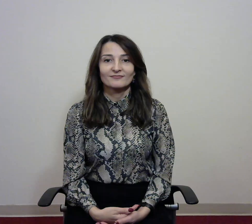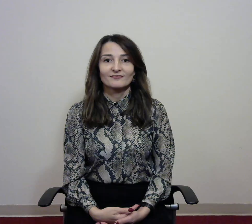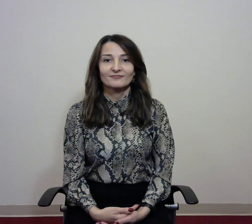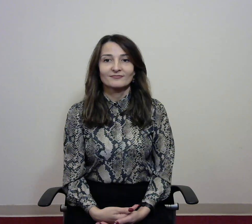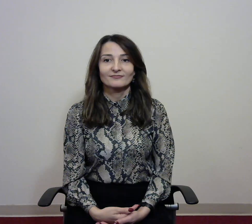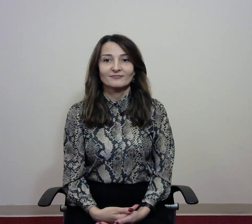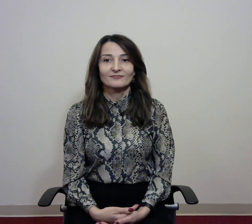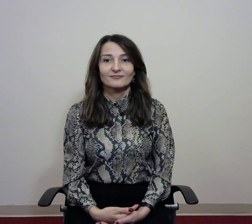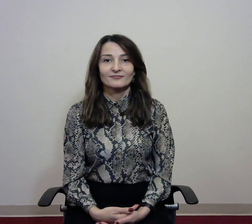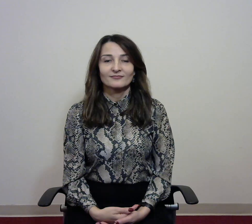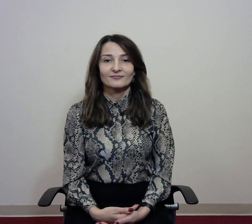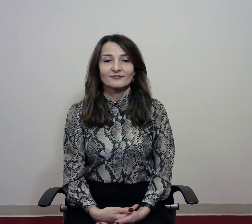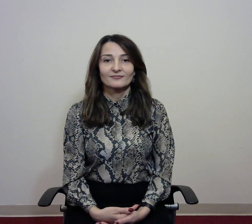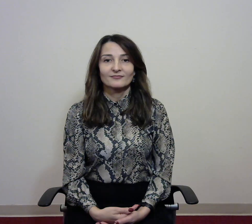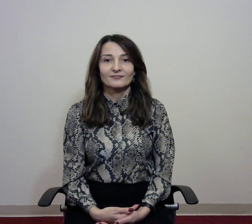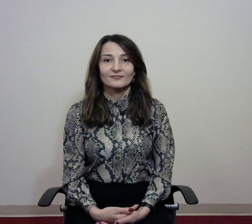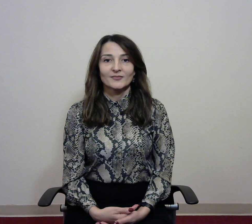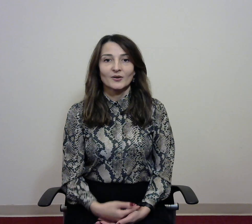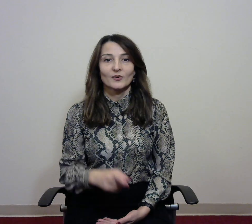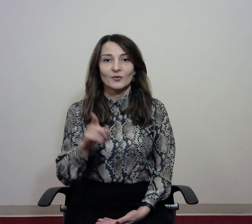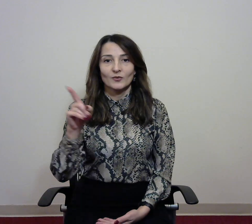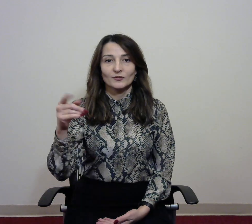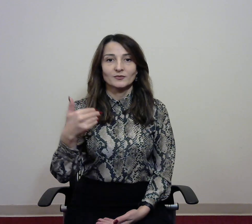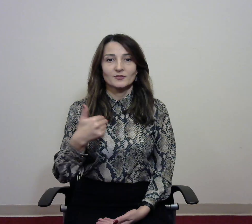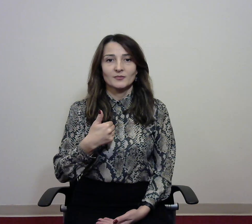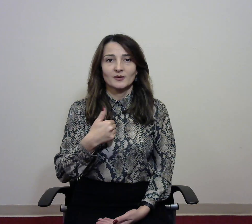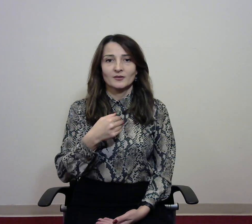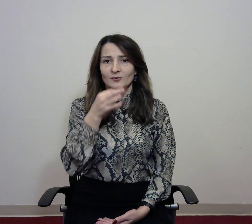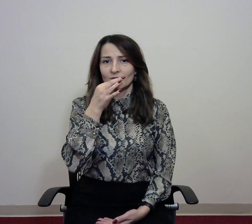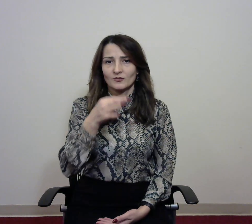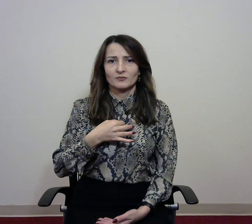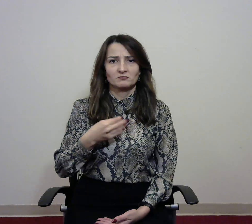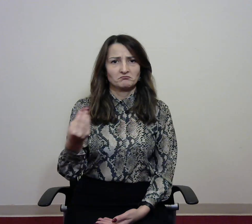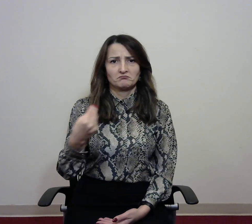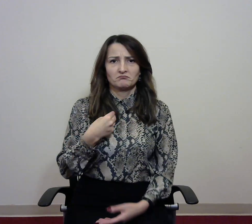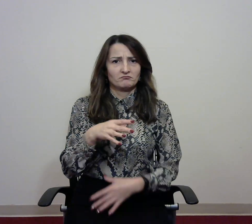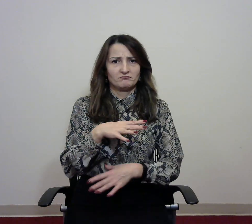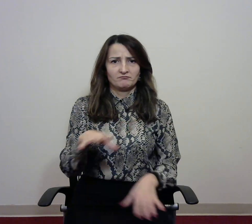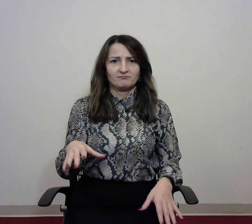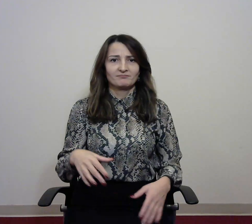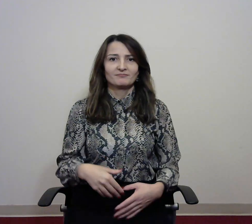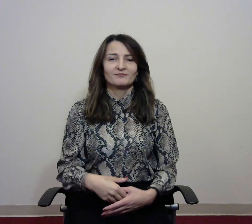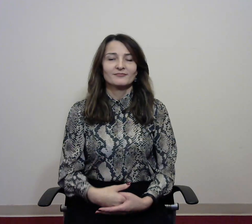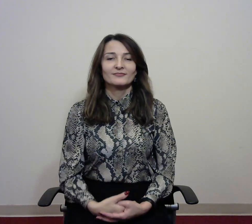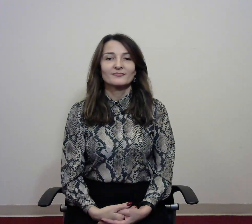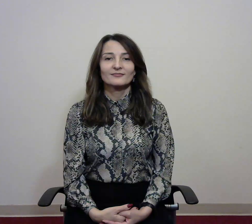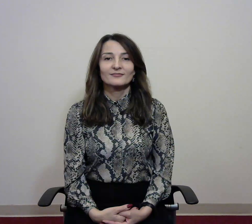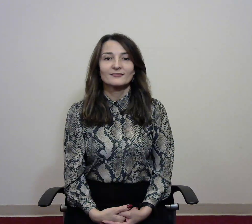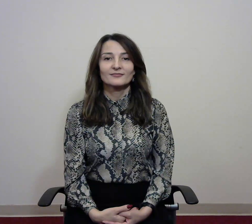O mənə cavab verməyib